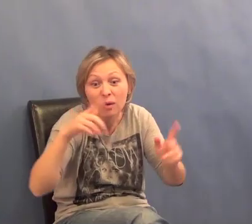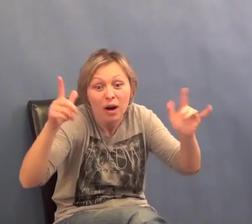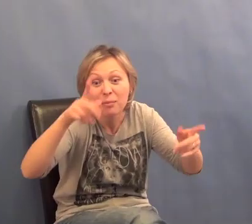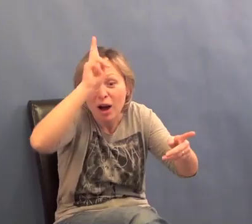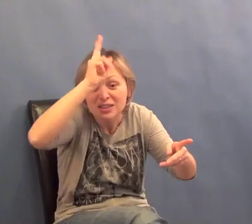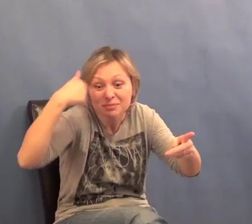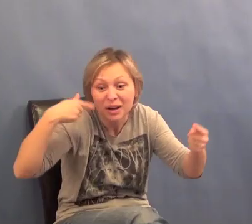Była policja?!